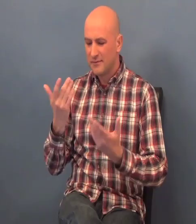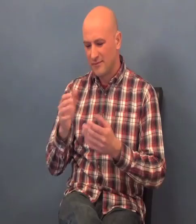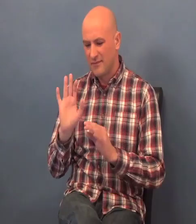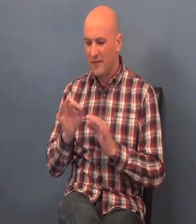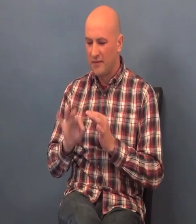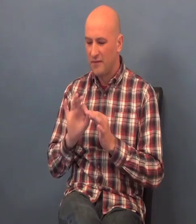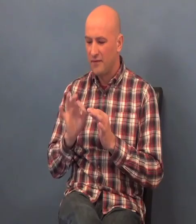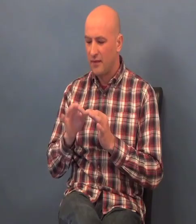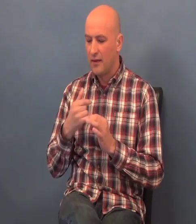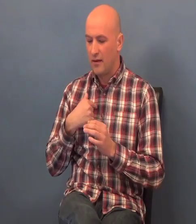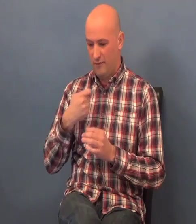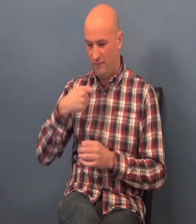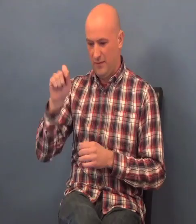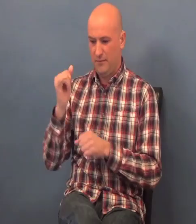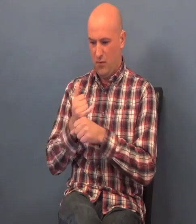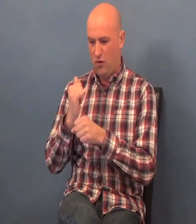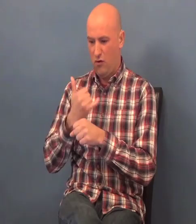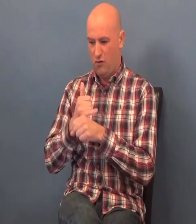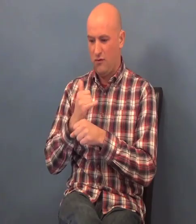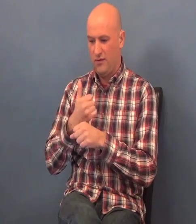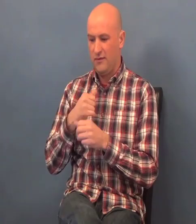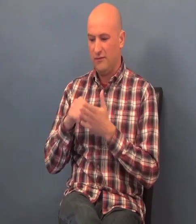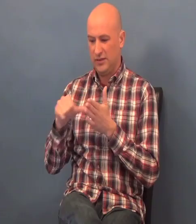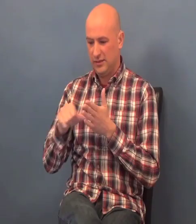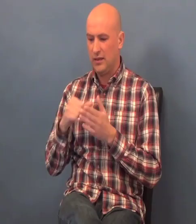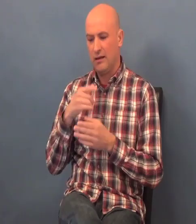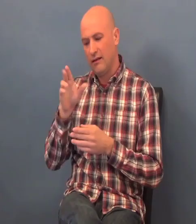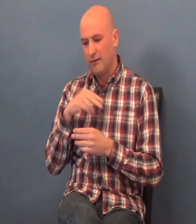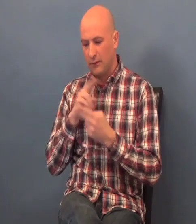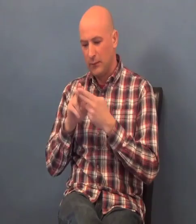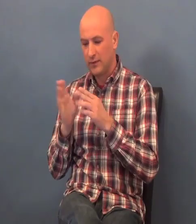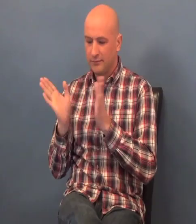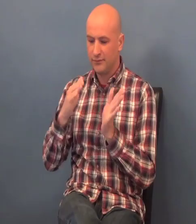Pomyślmy... wyjeżdżam na wycieczkę w piątek, to możemy umówić się wcześniej.